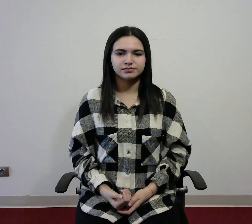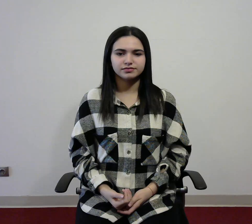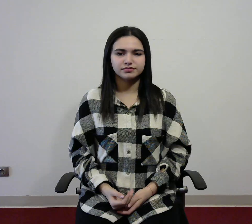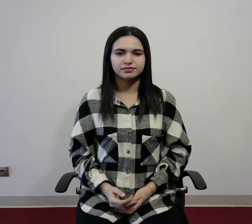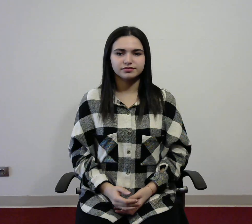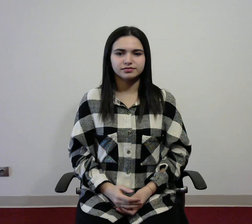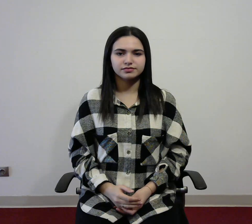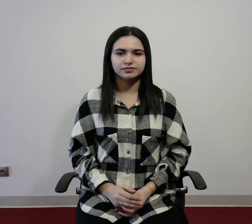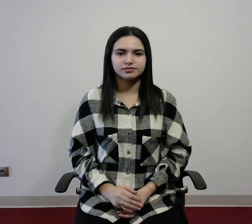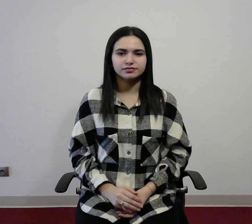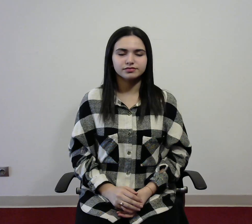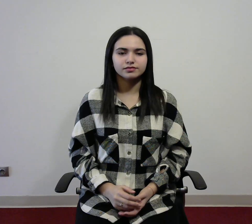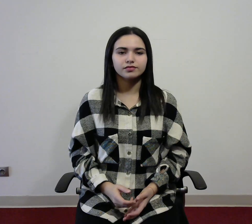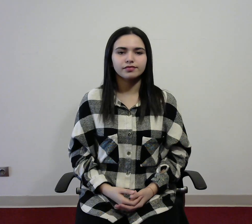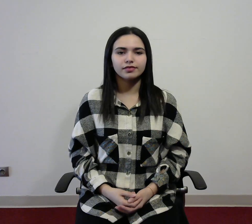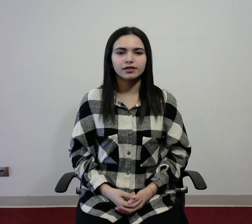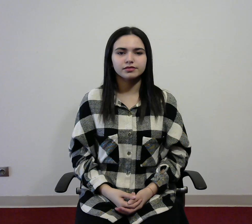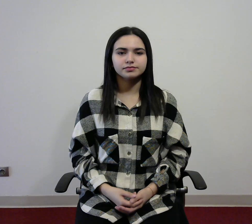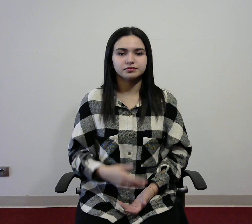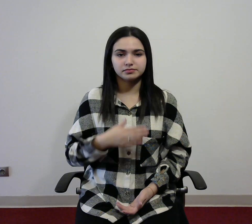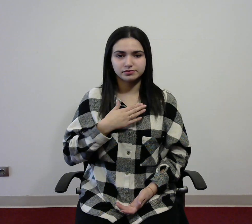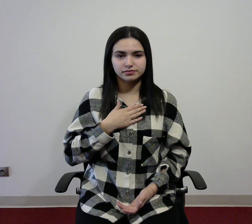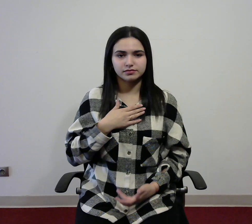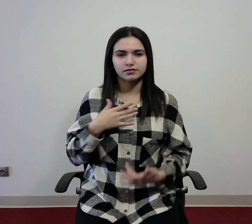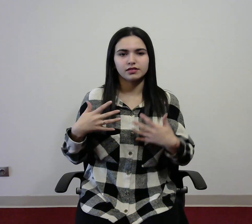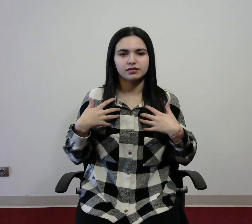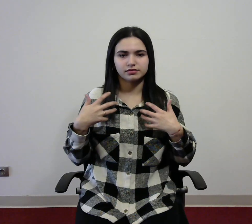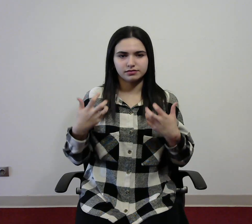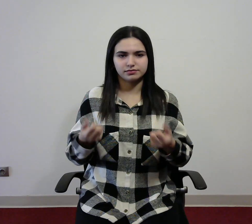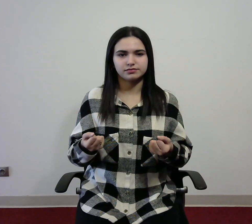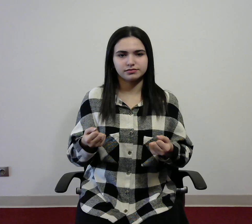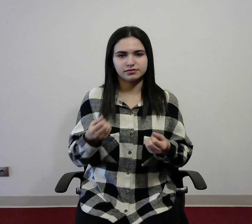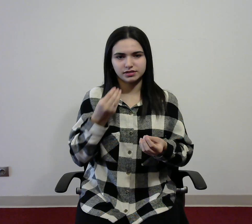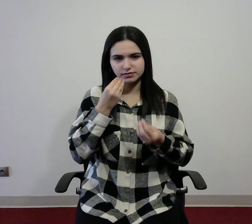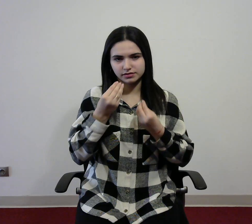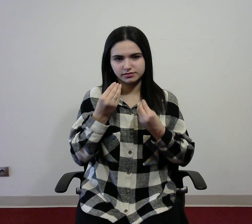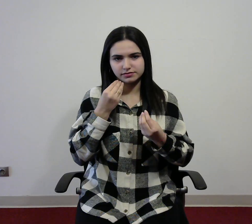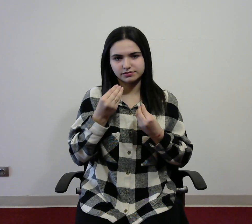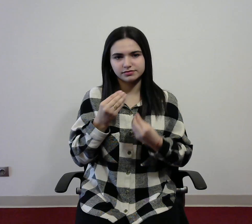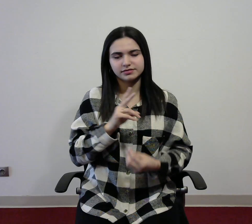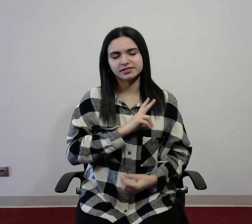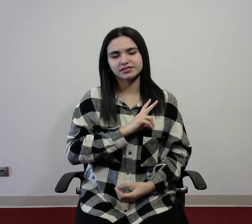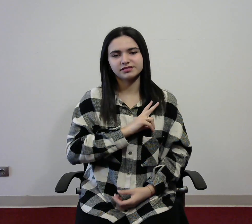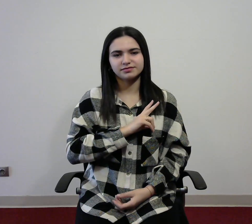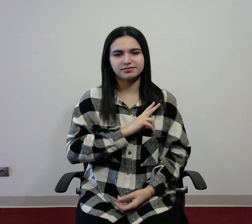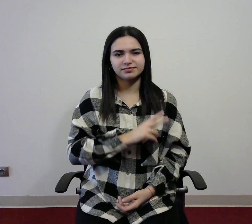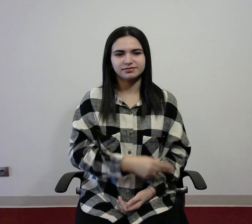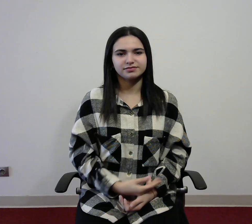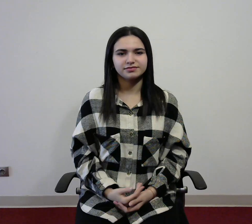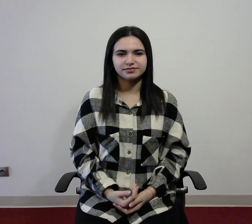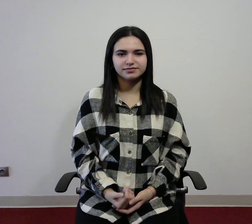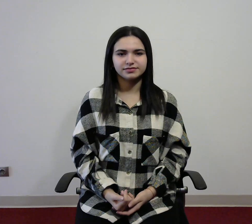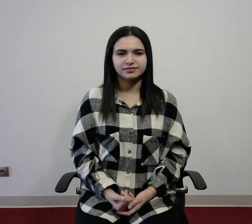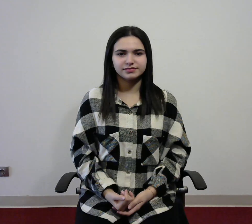Mən sağlam qidalanmağı sevirəm